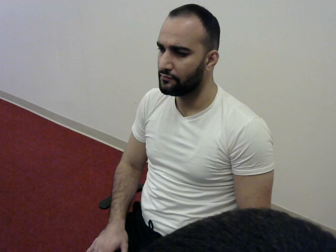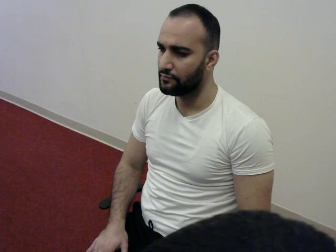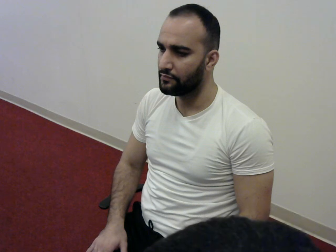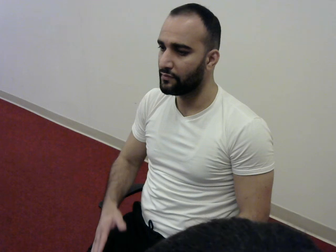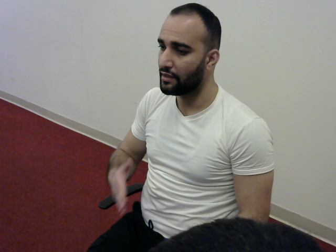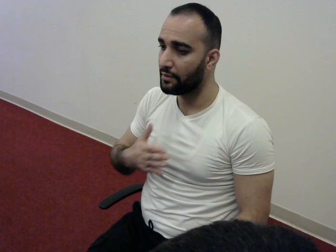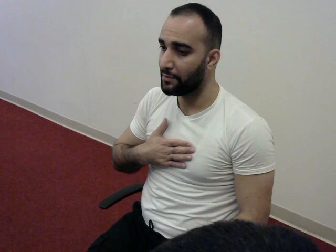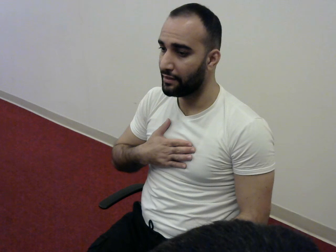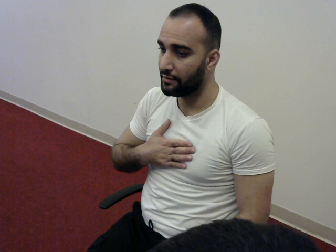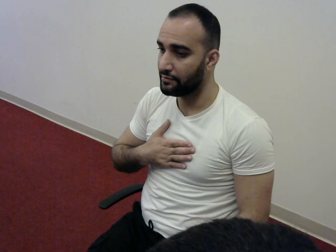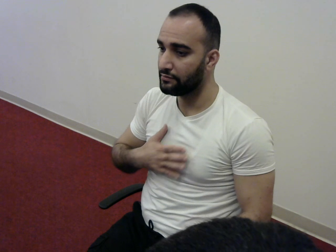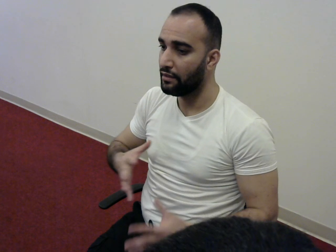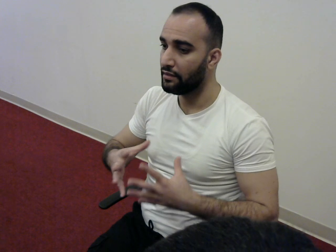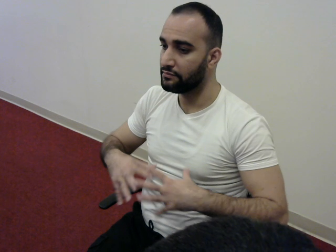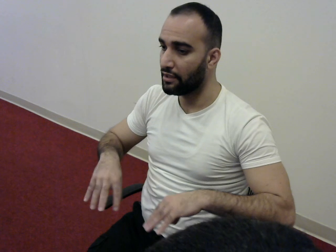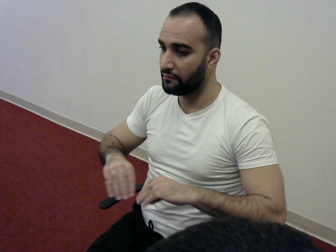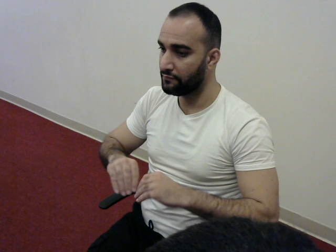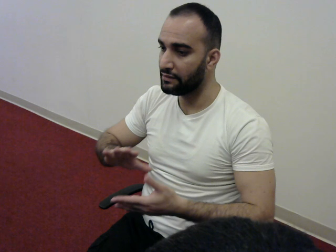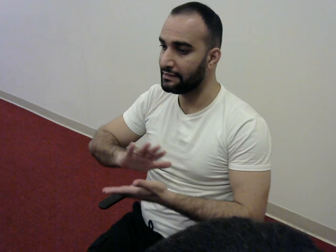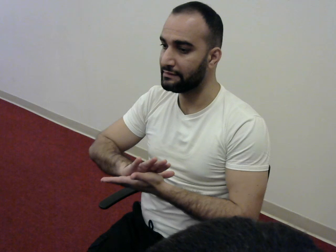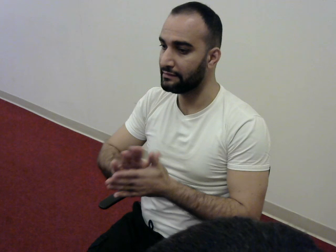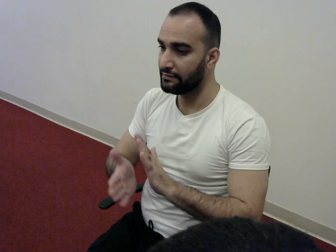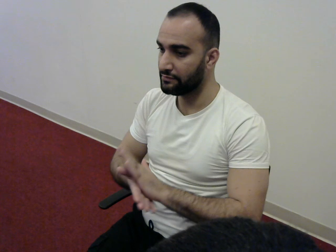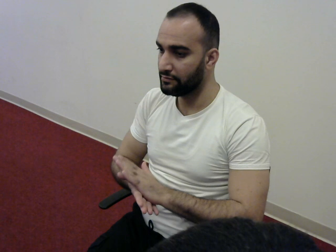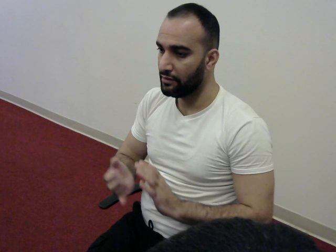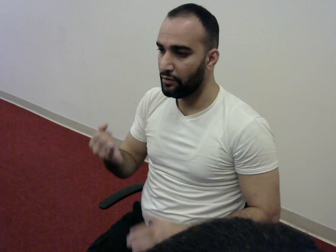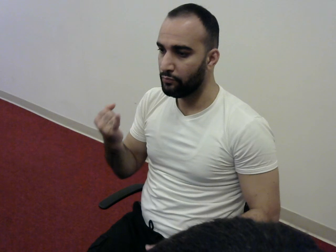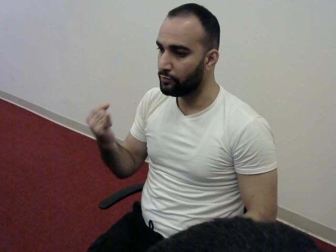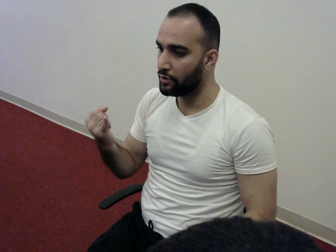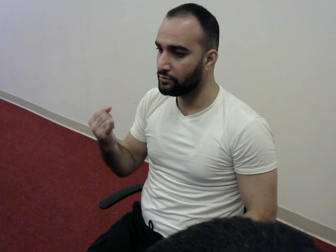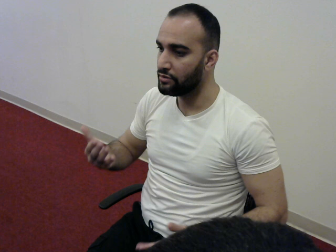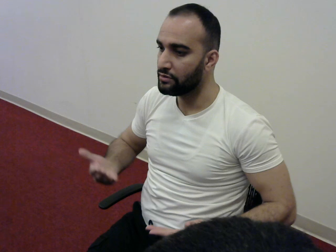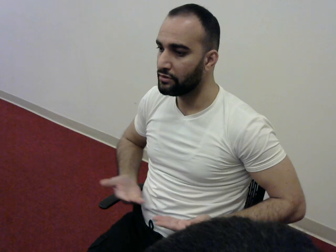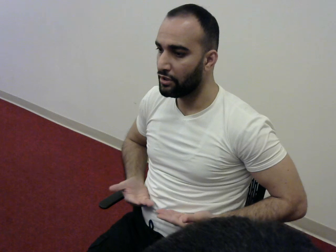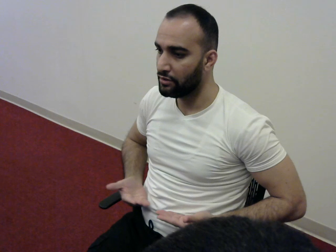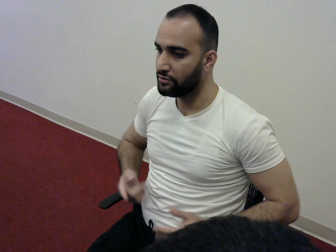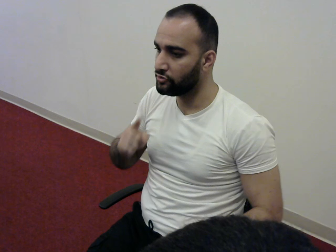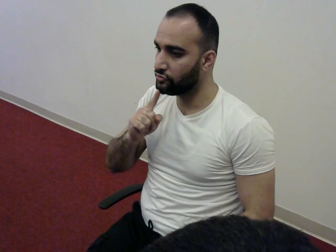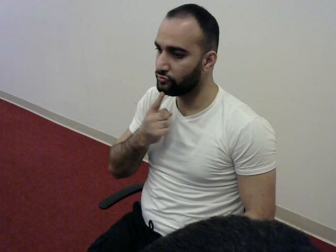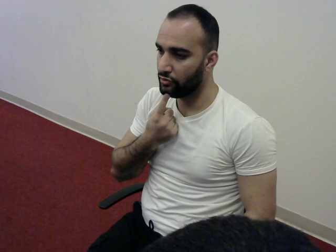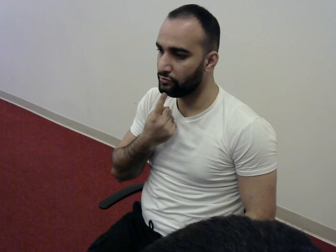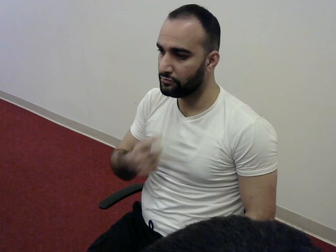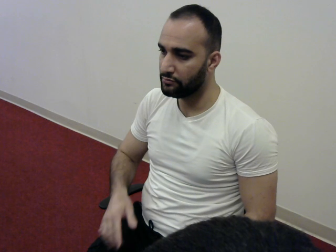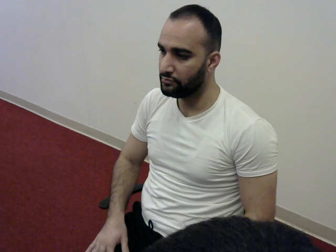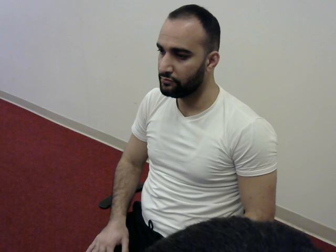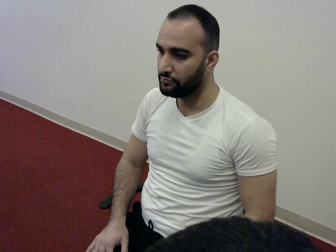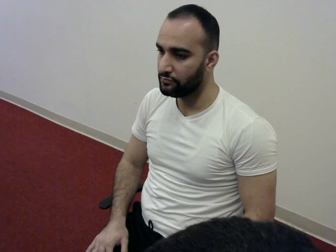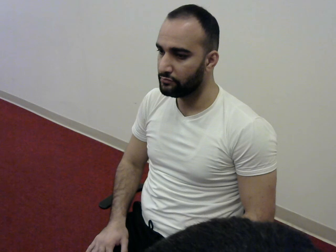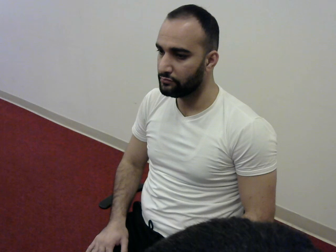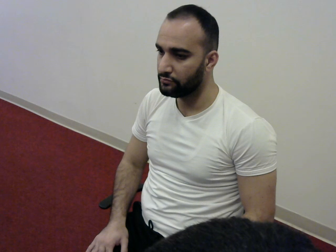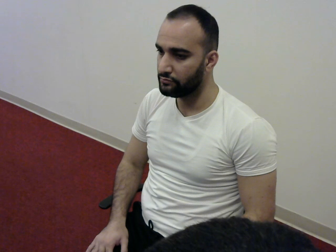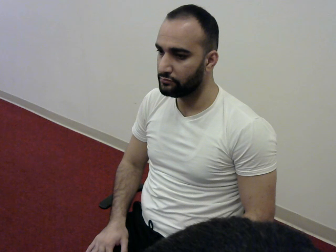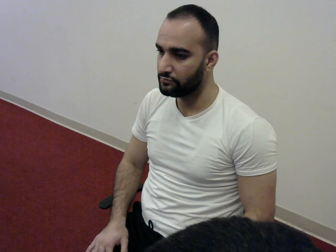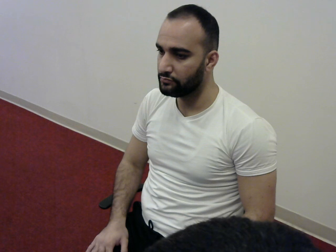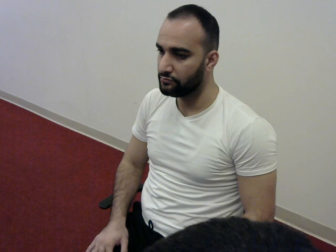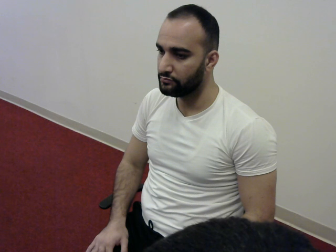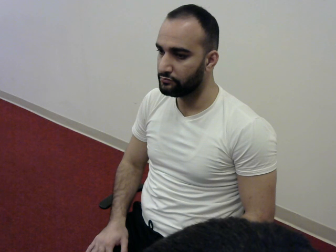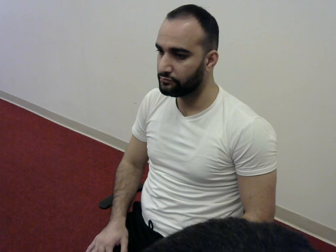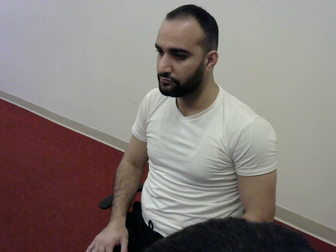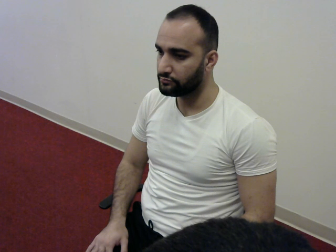Mənim ailəmin vəziyyəti yaxşı deyil, yaşamaq çətindir